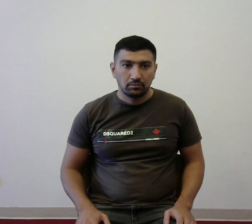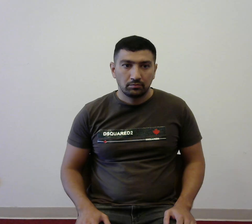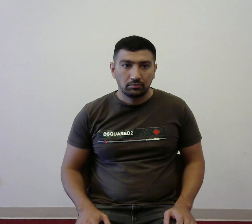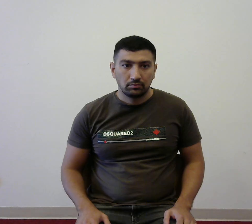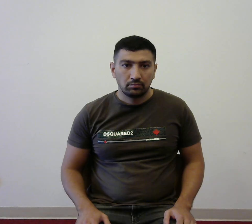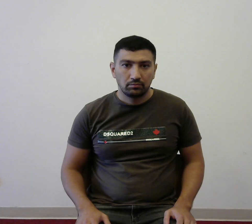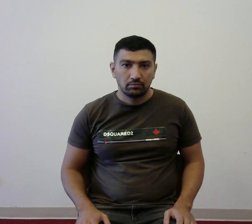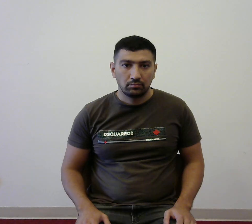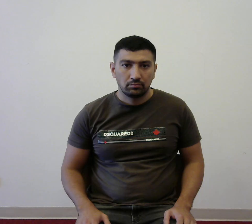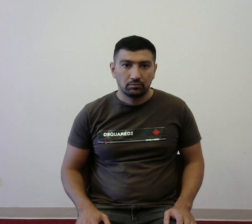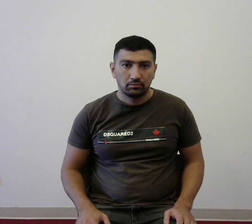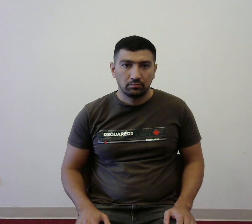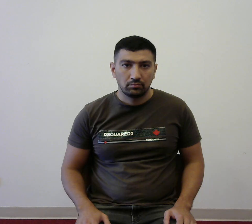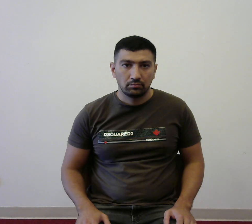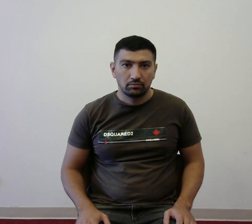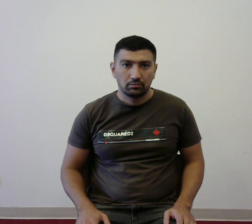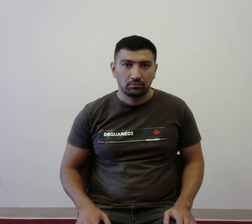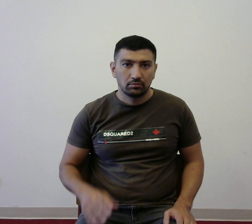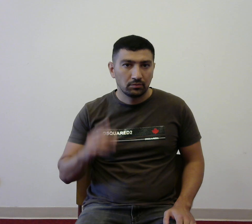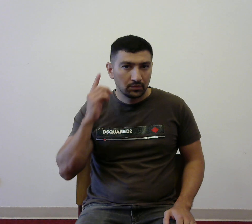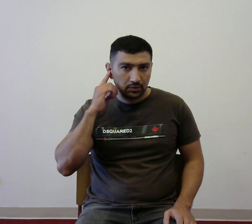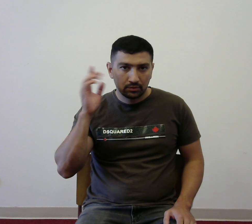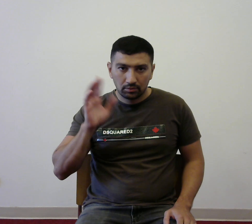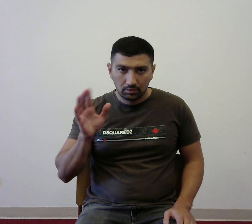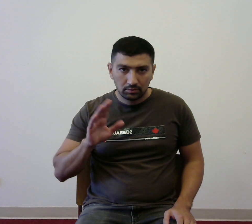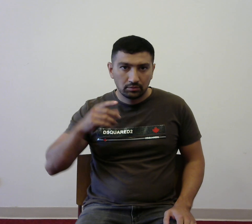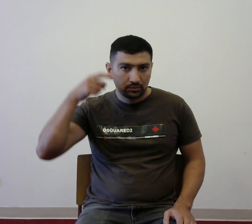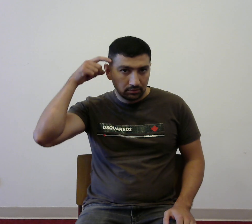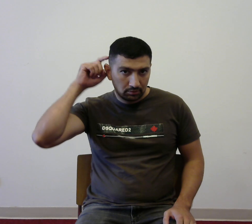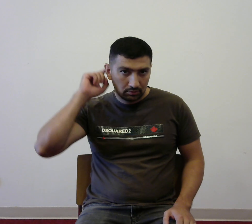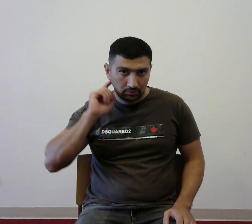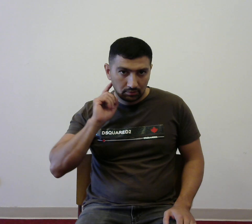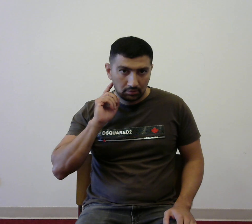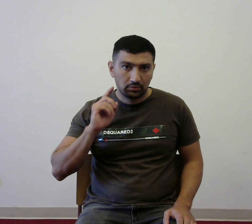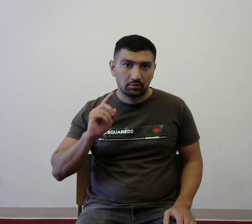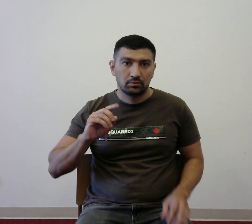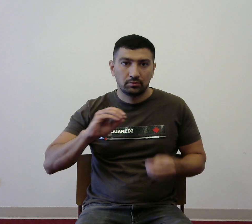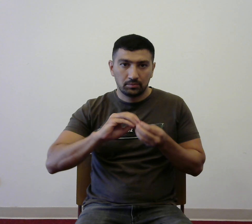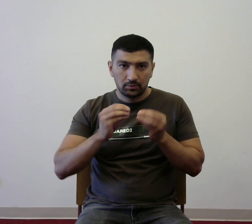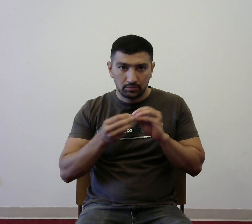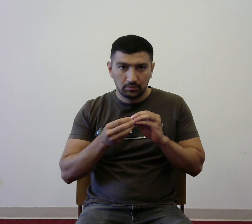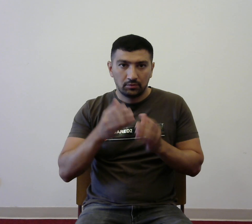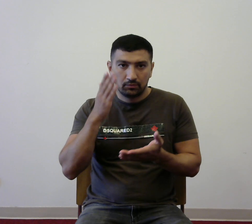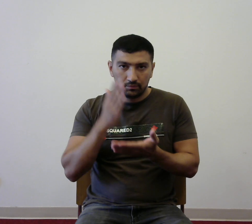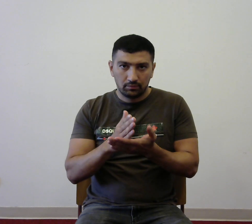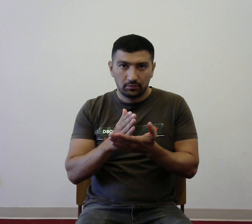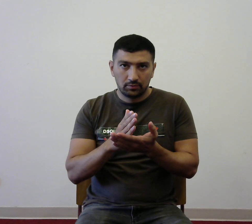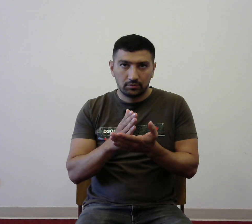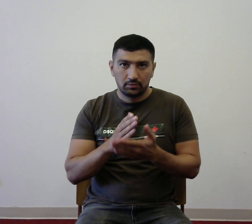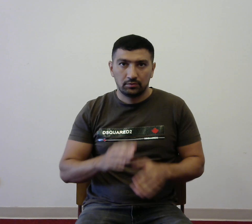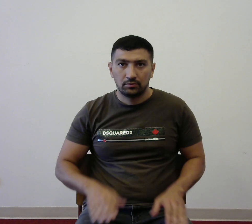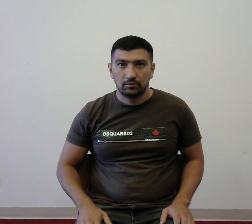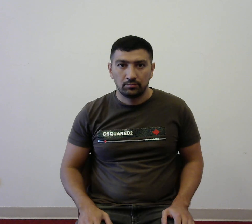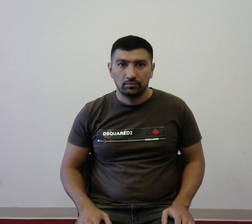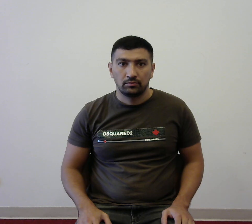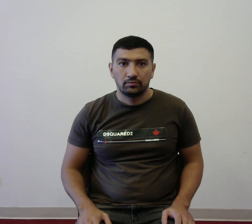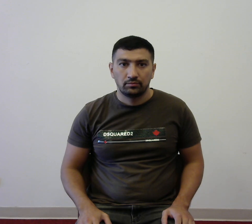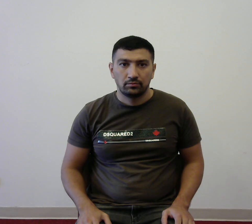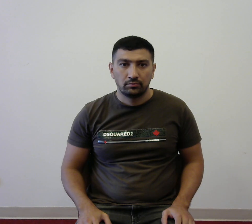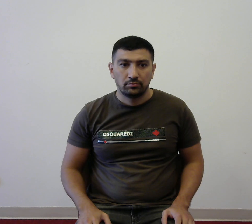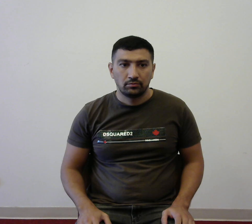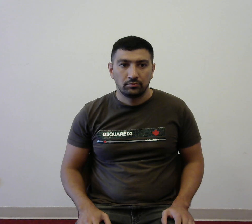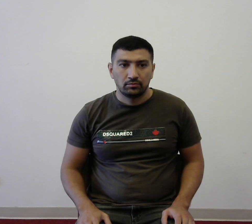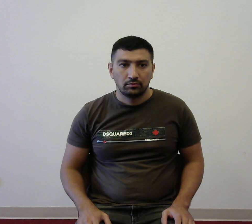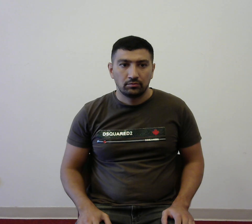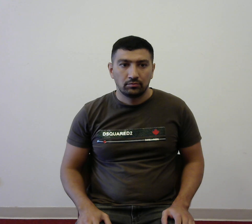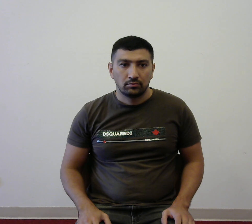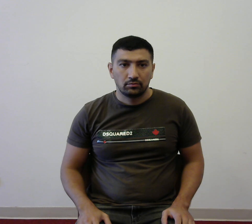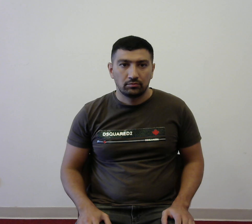Eşitmə aparatımın nasazlığı var